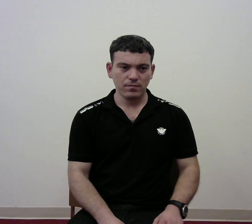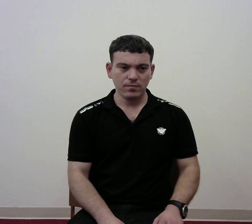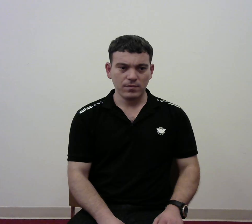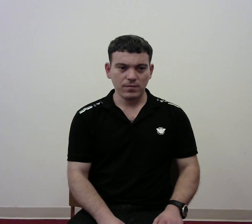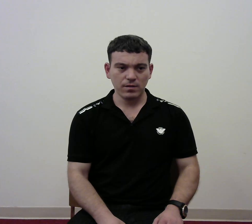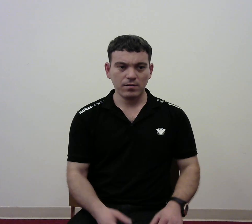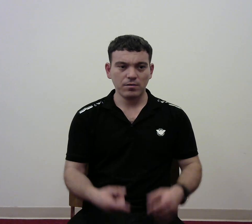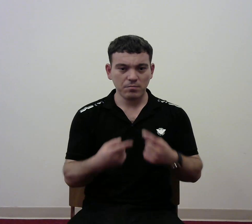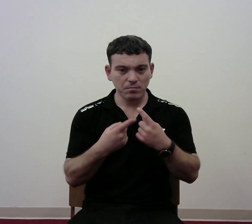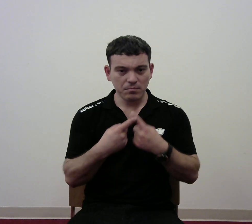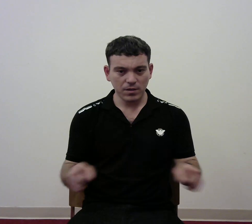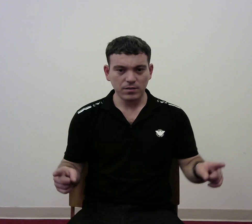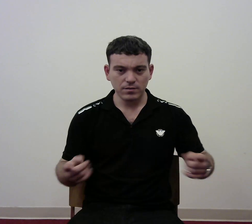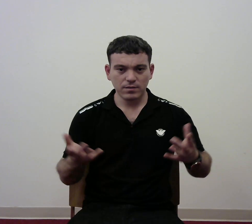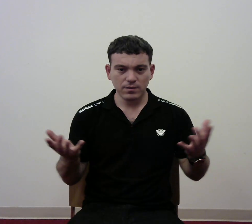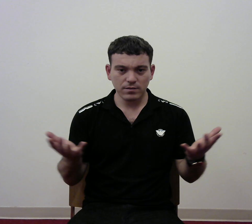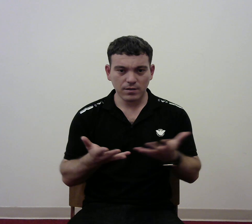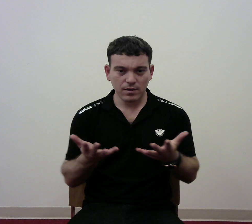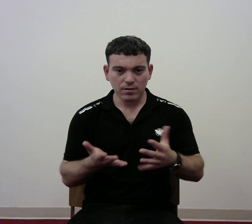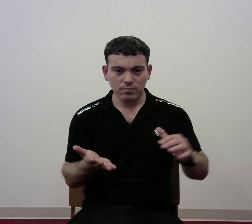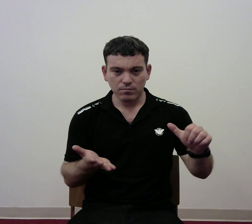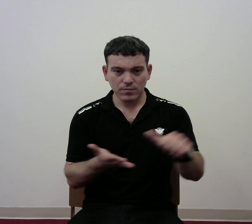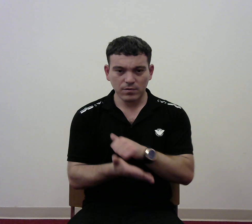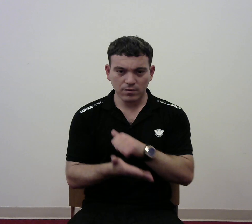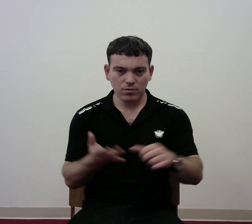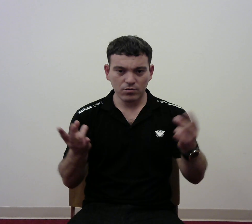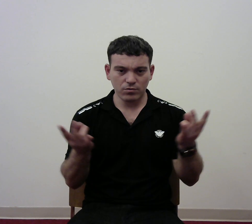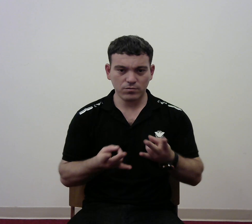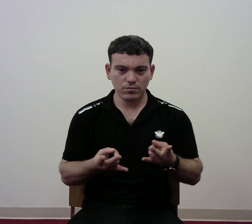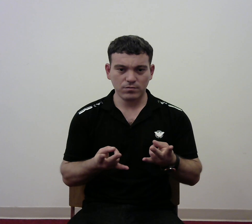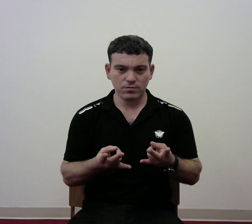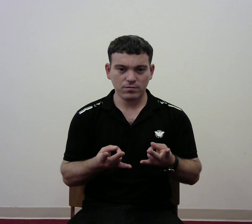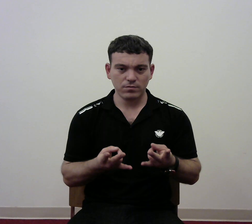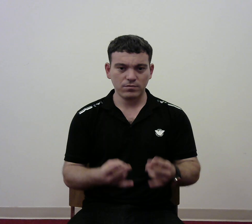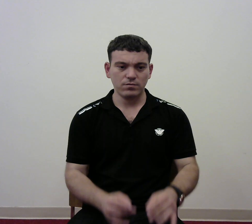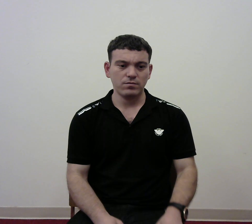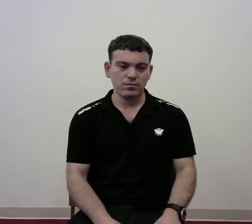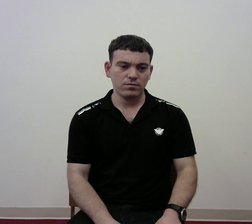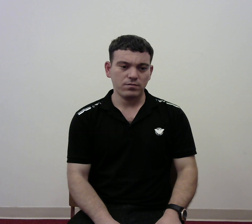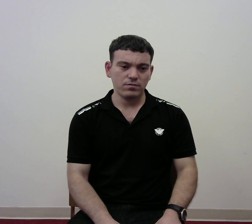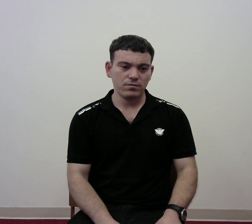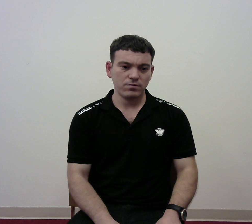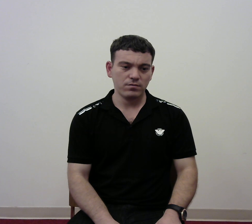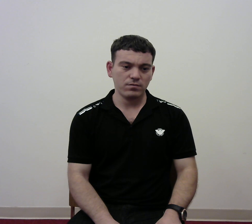Başqa hansı sənədlər lazımdır?